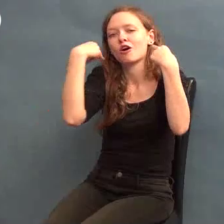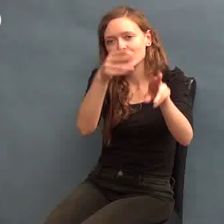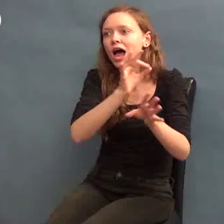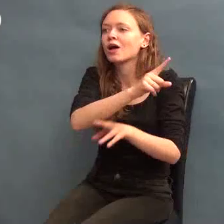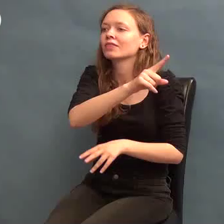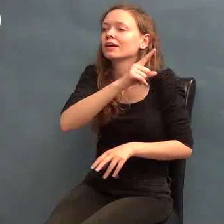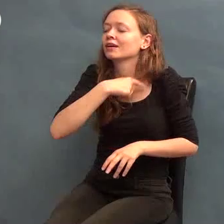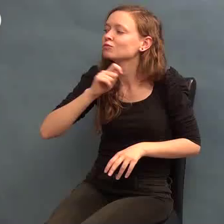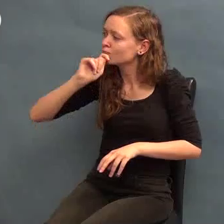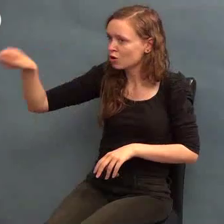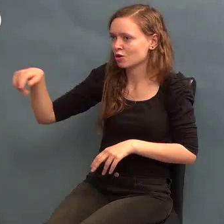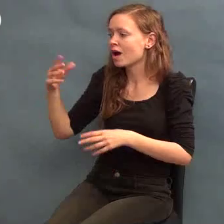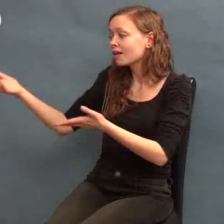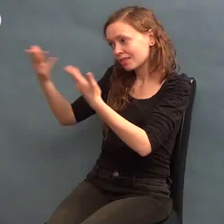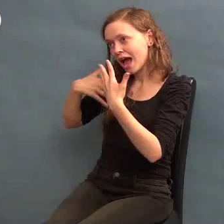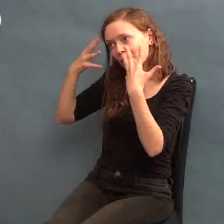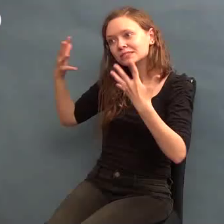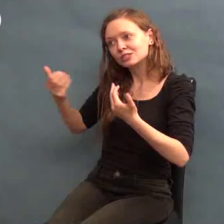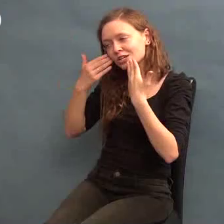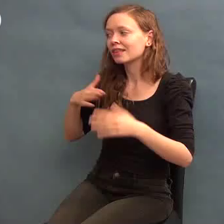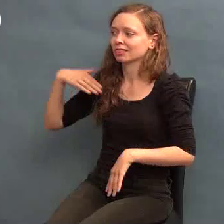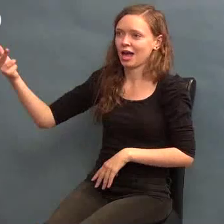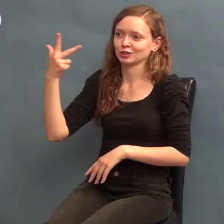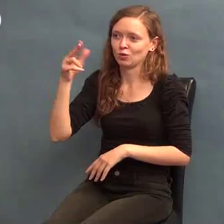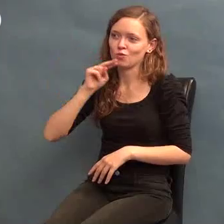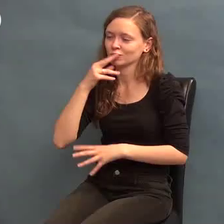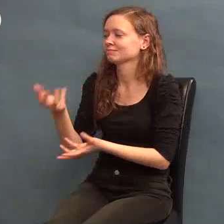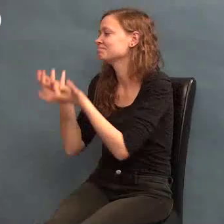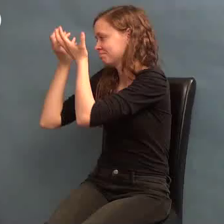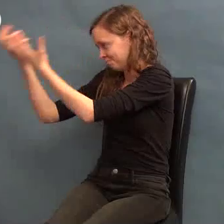Chłopiec, w podziękowaniu za oddany kapelusz, daje im trzy gruszki.